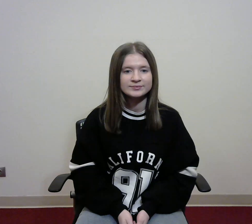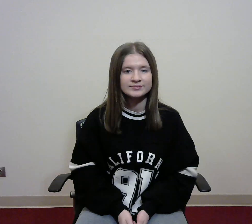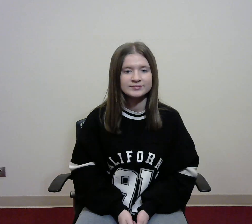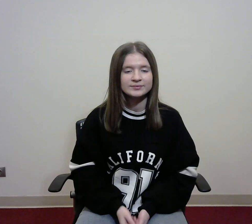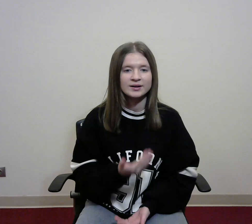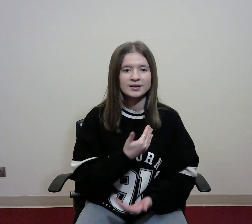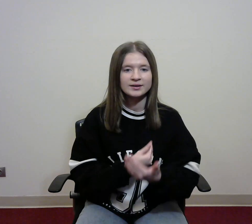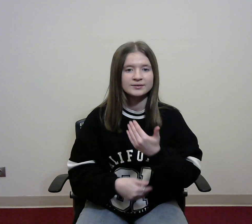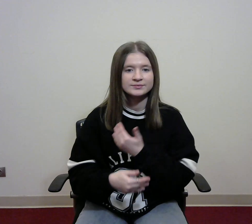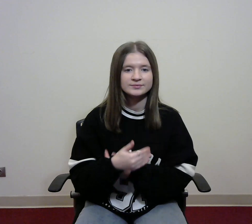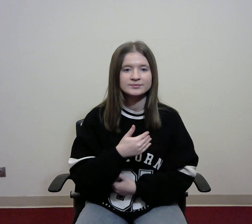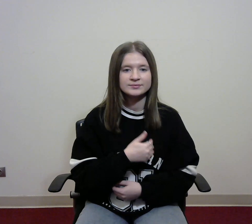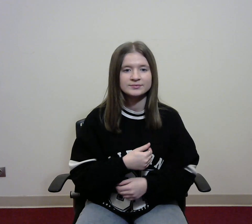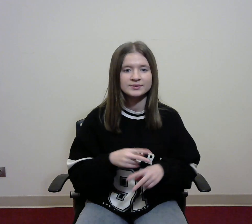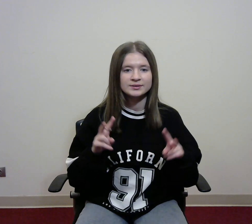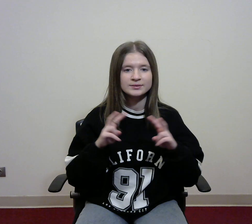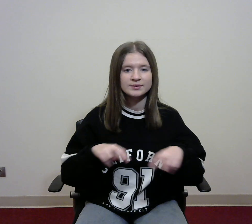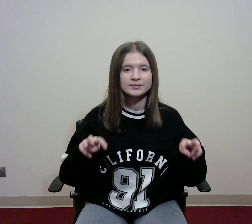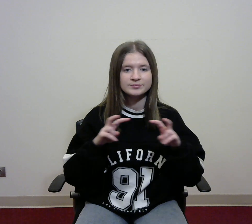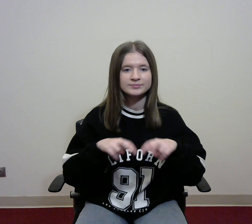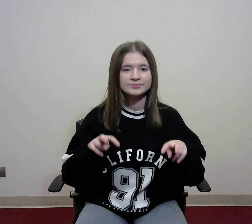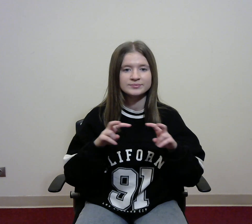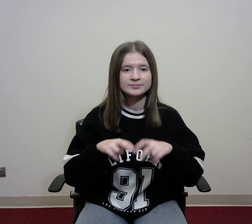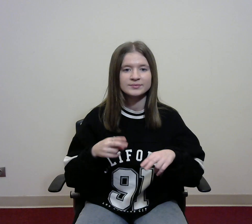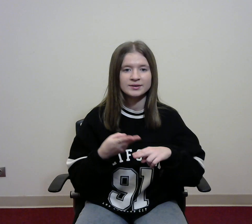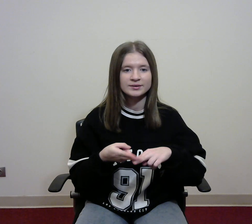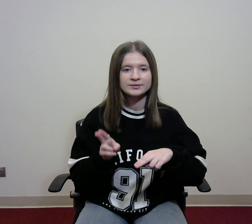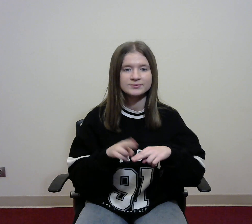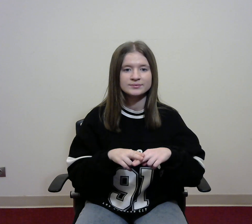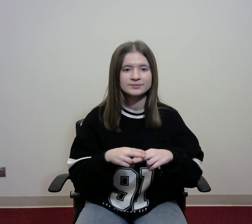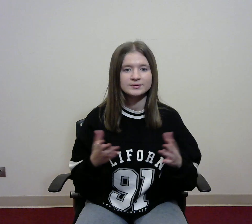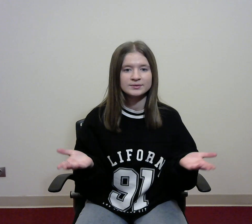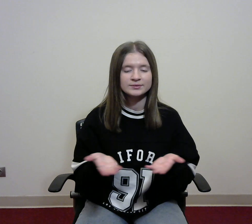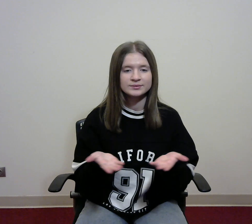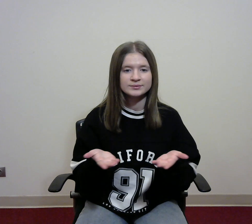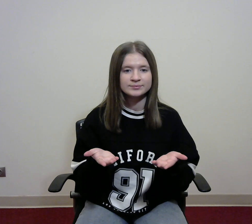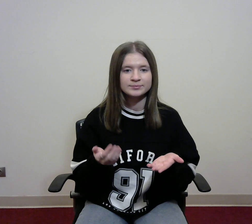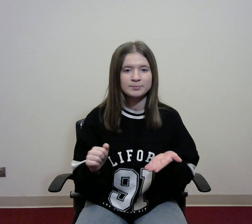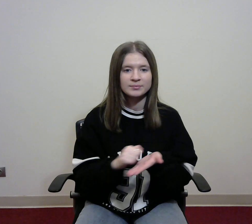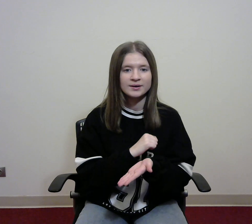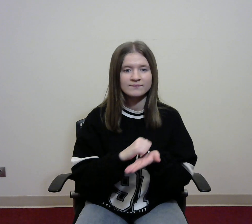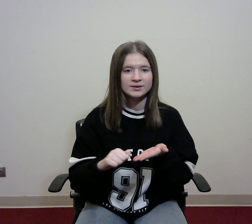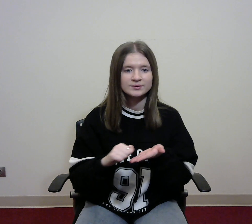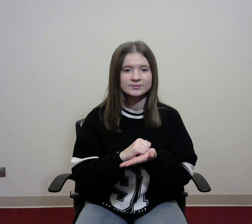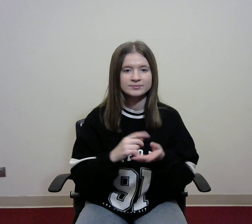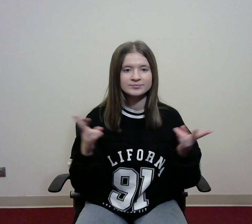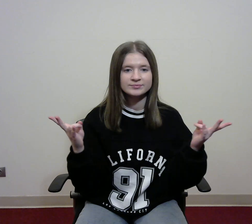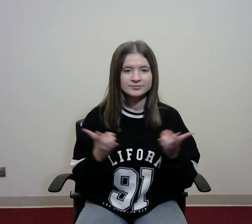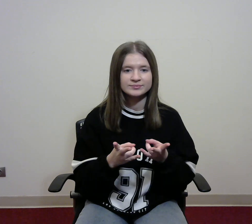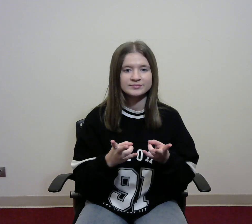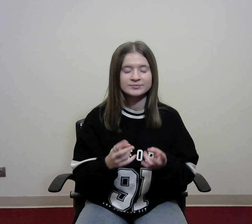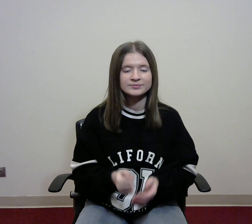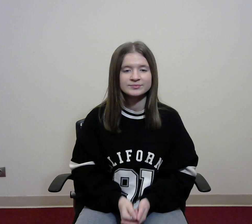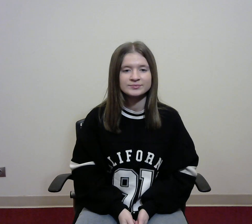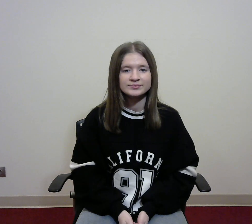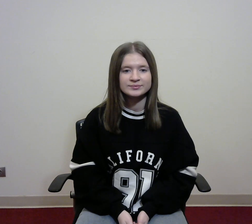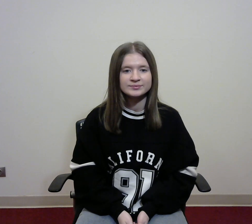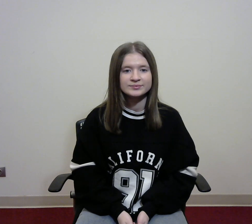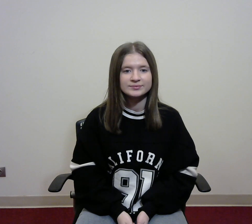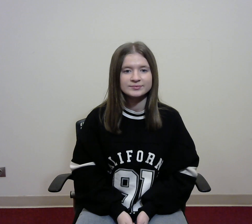Əlilliyin müəyyən edilməsi üçün hansı sənədlər lazımdır